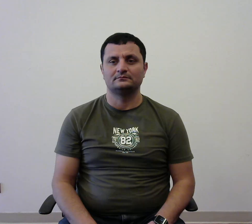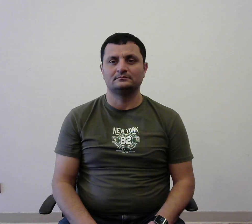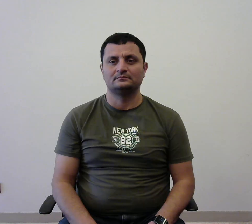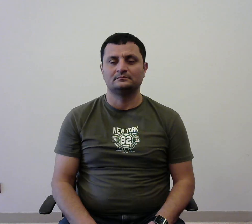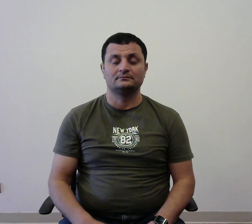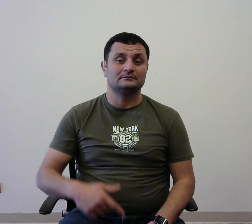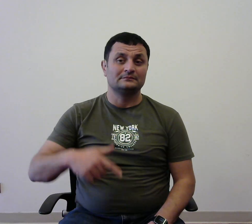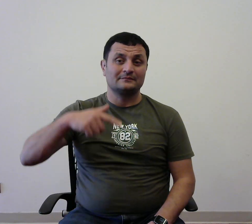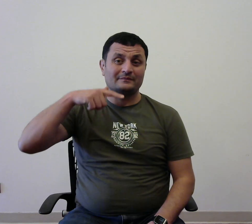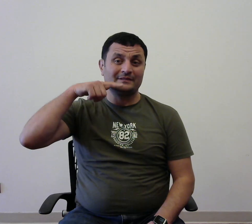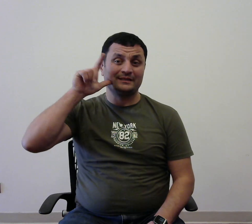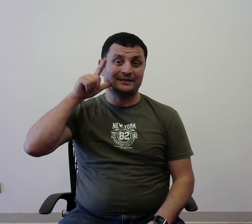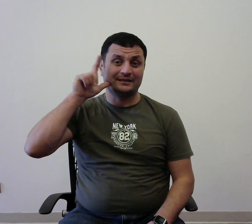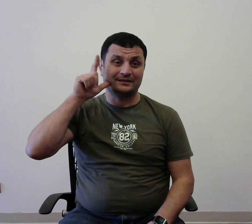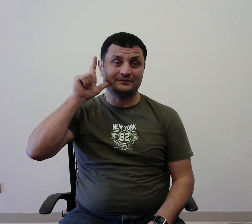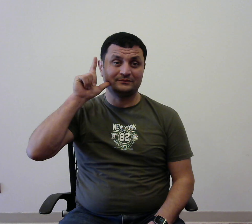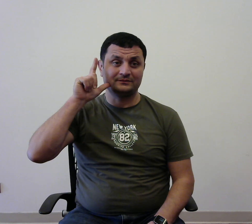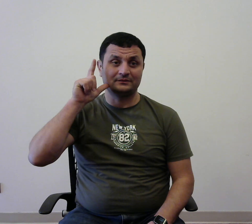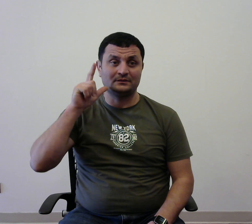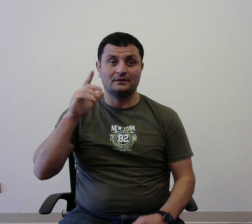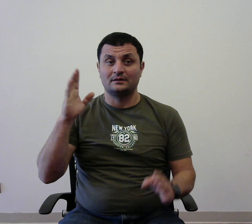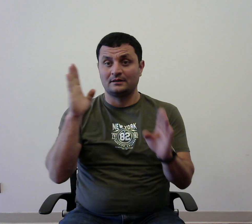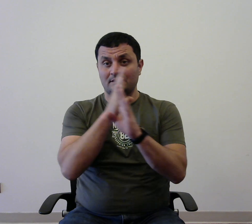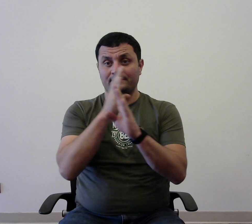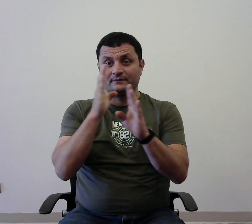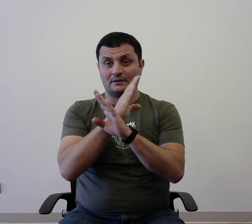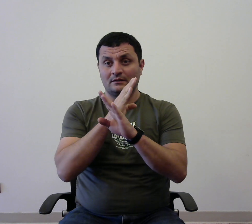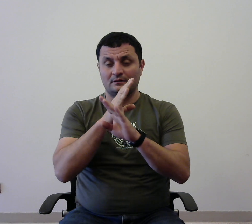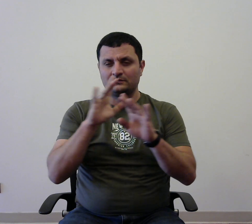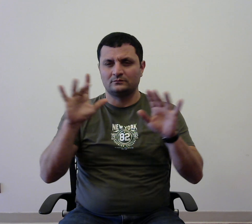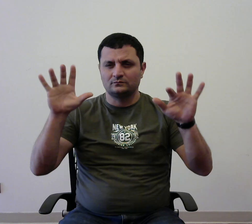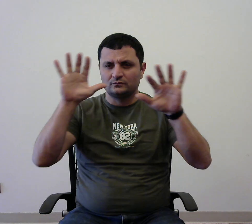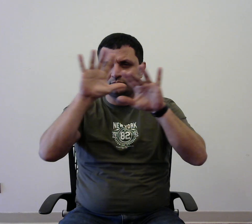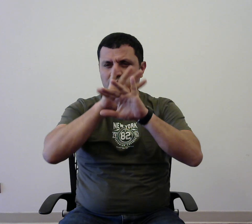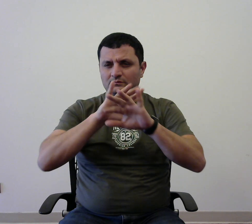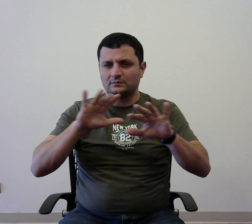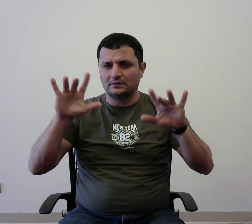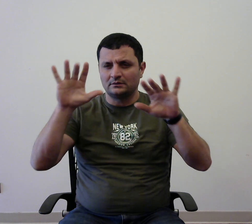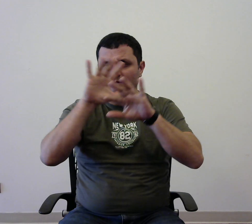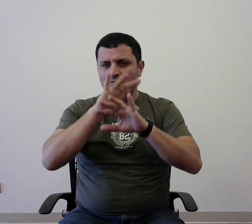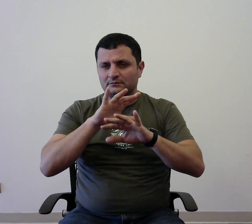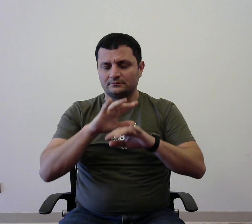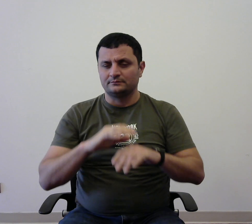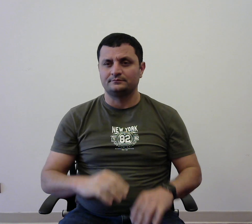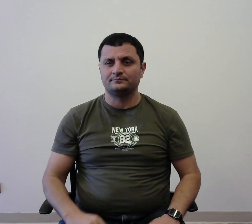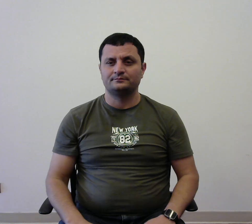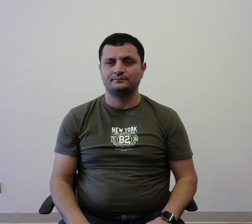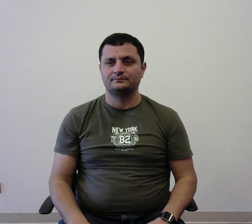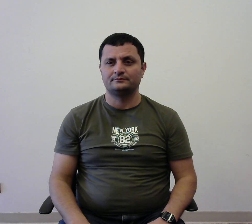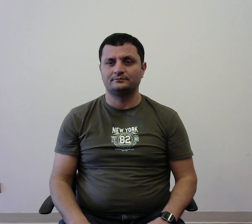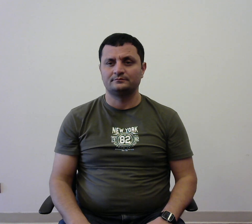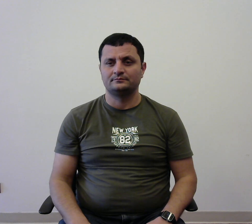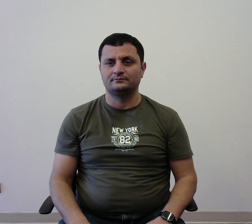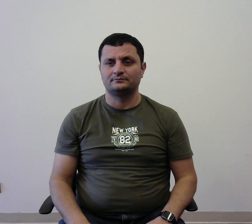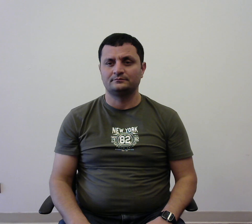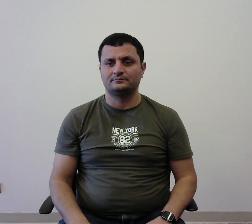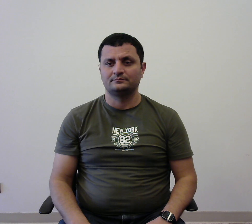Srağagün hava dumanlı idi